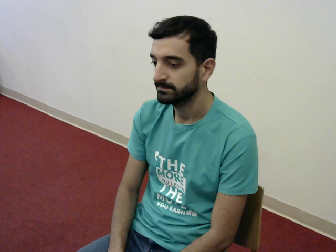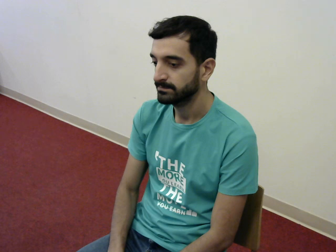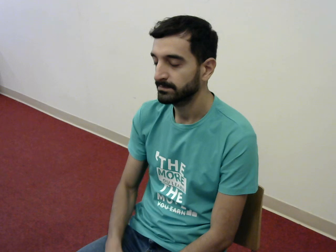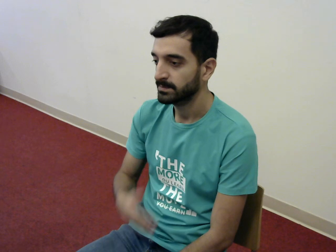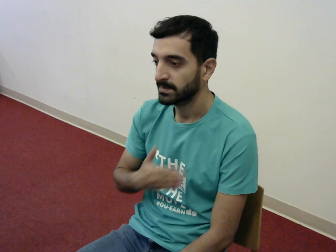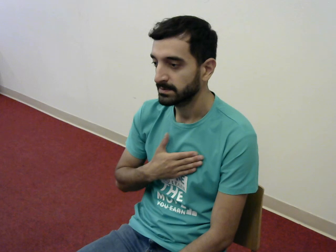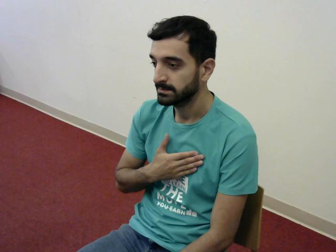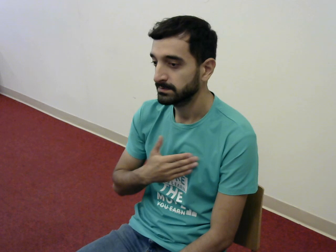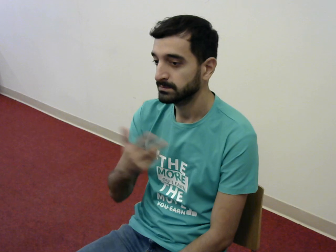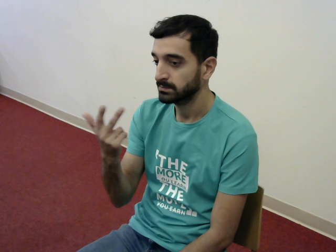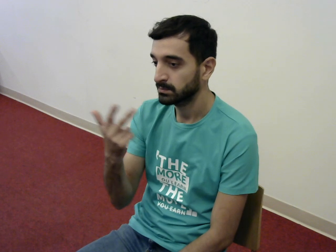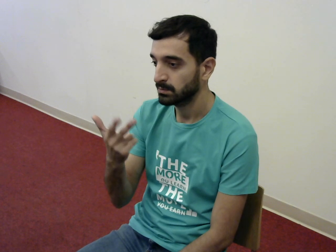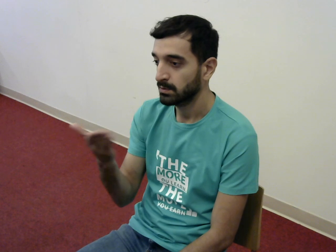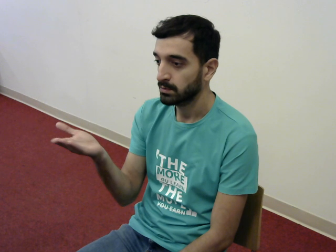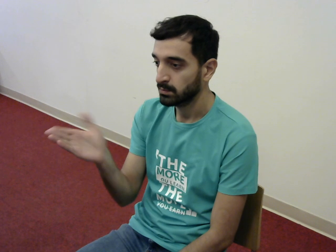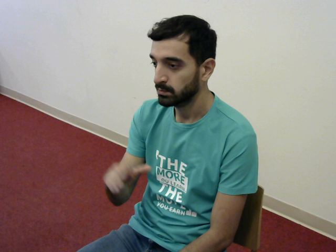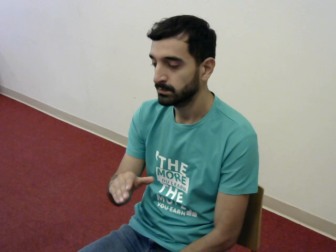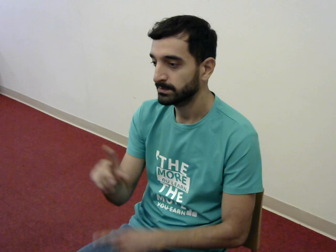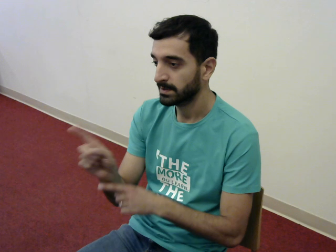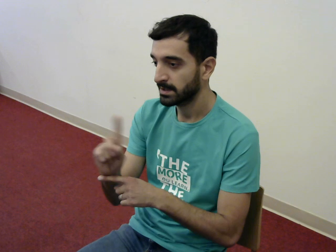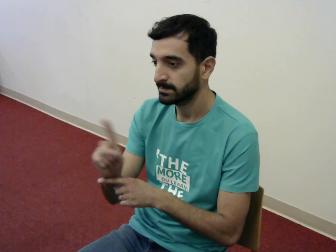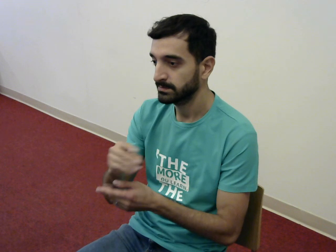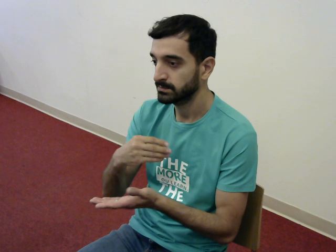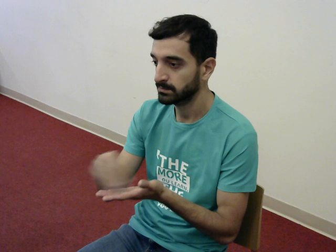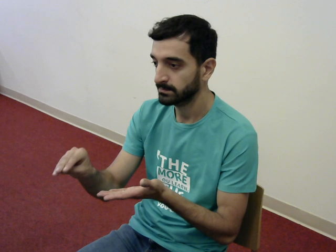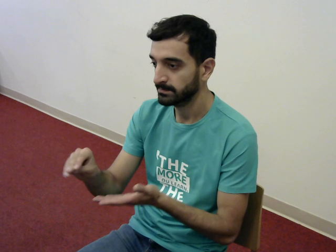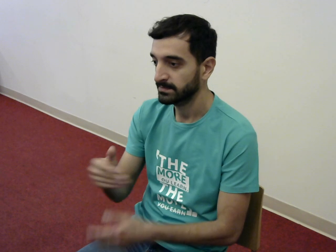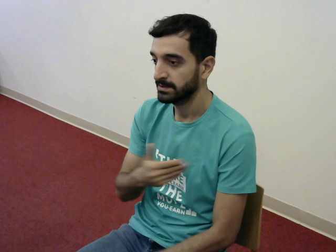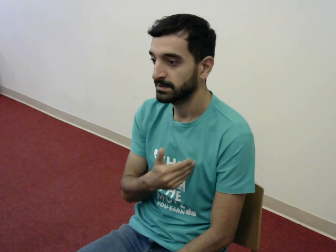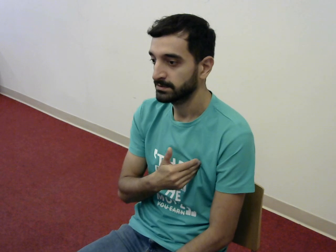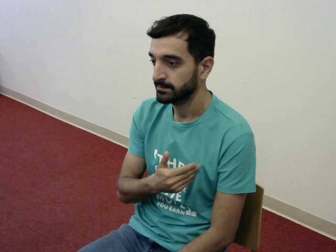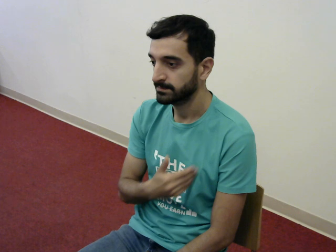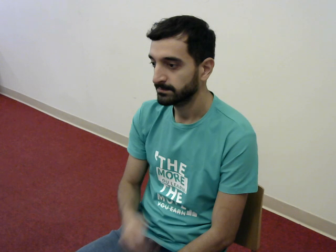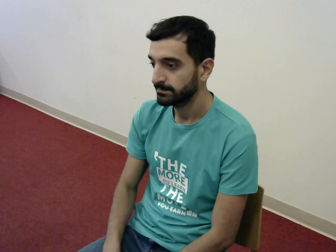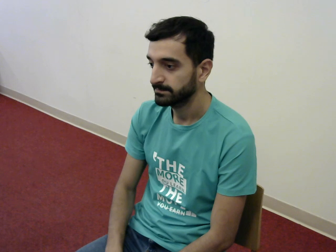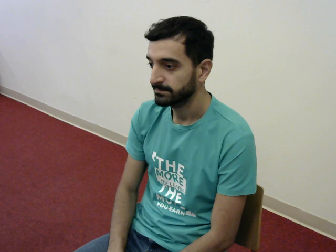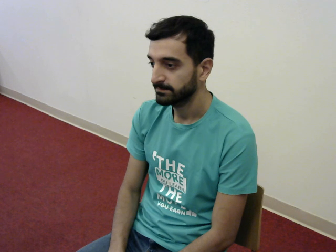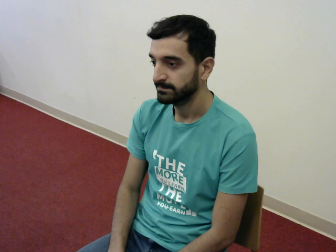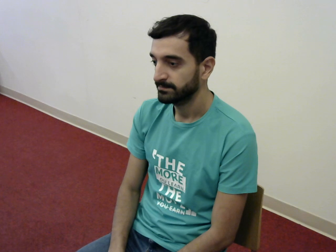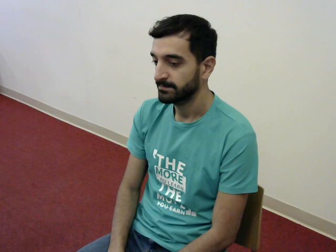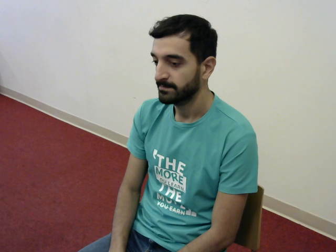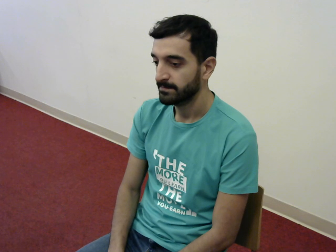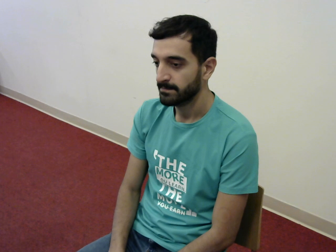Mən 3 ədəd qələm almaq istərdim